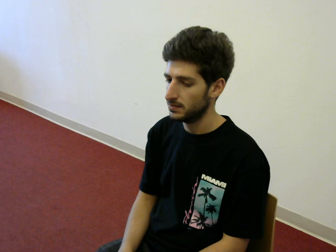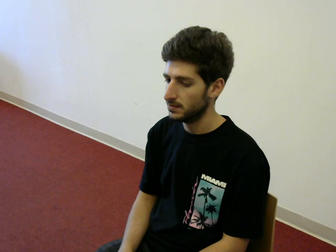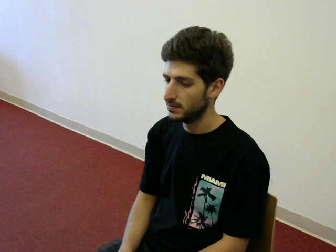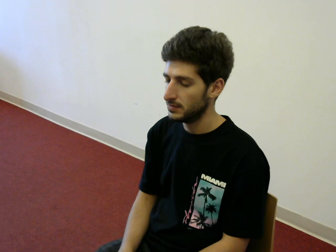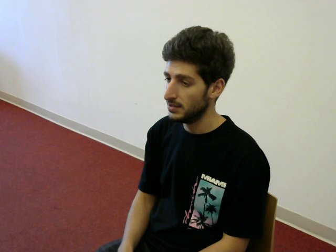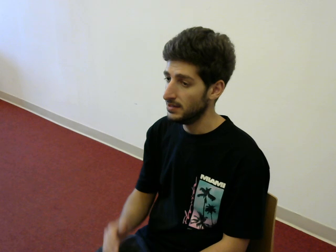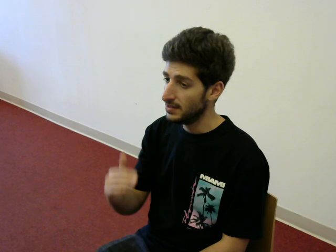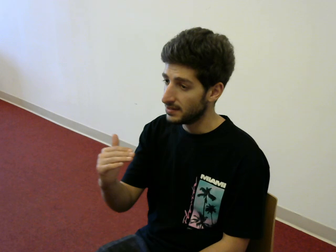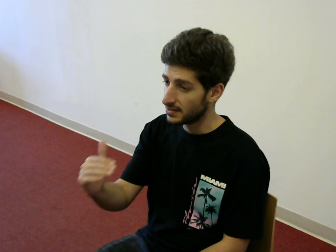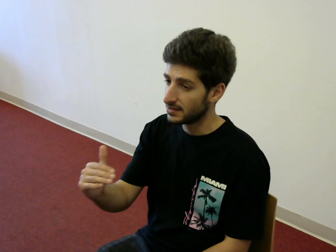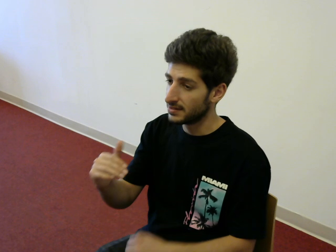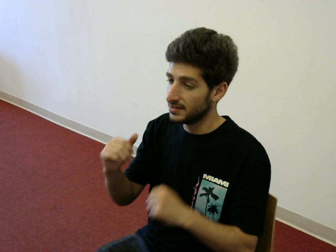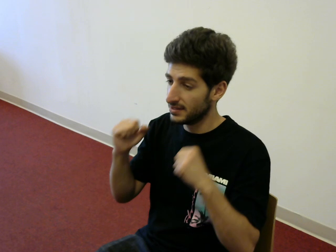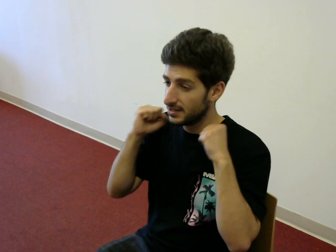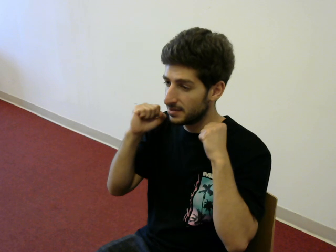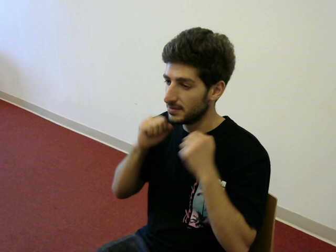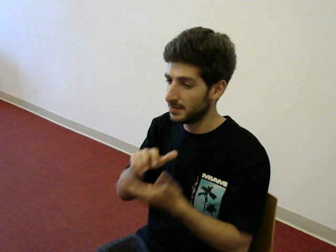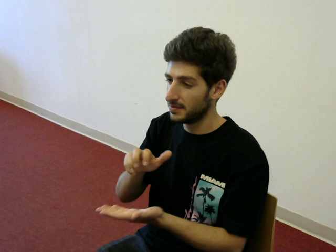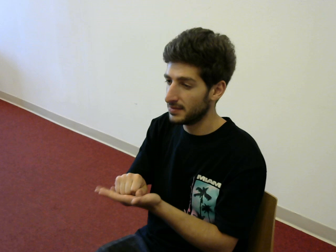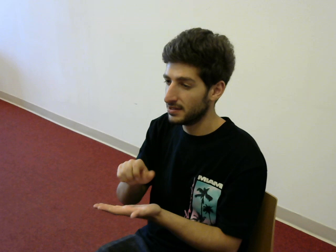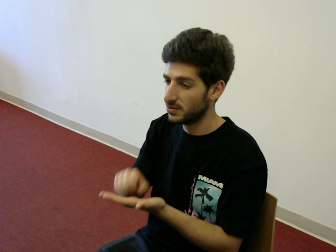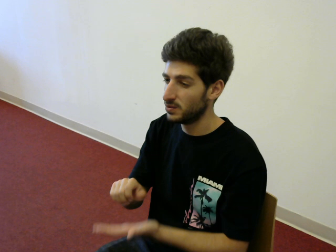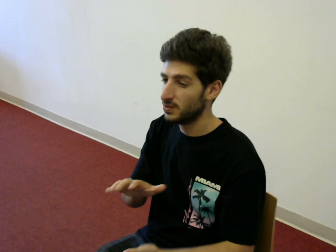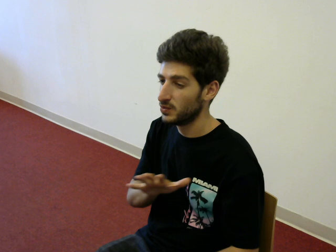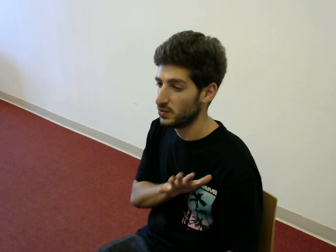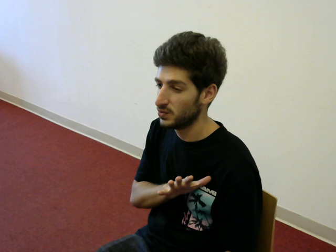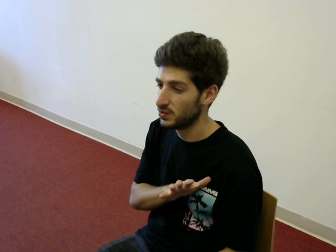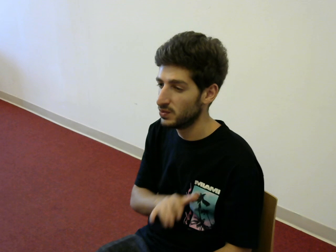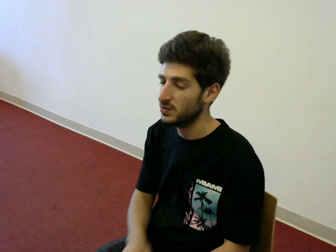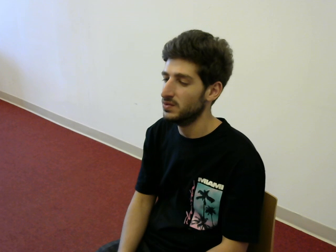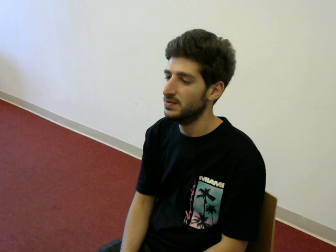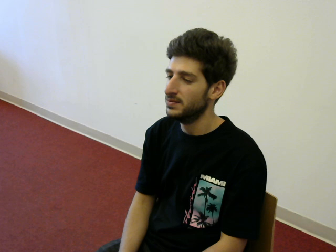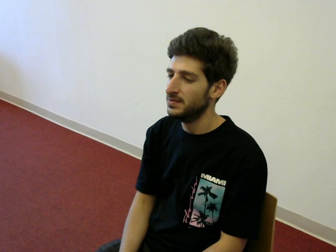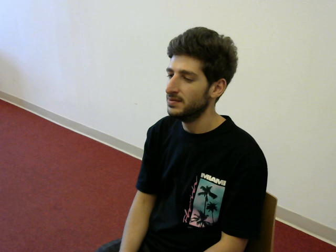Siz idmanla məşğul olursunuzmu?